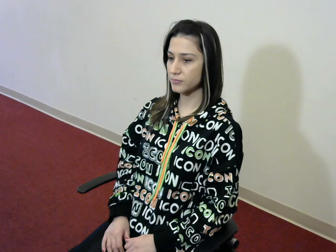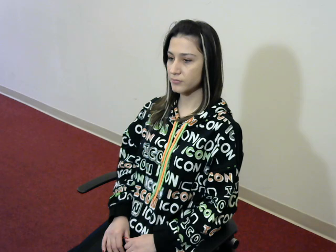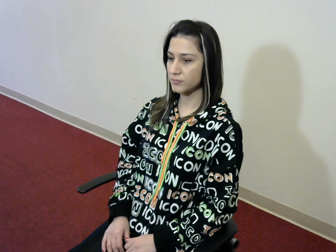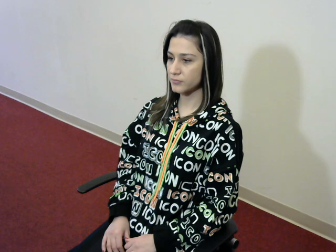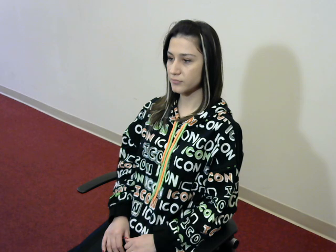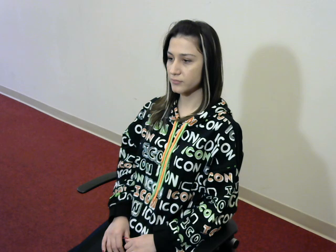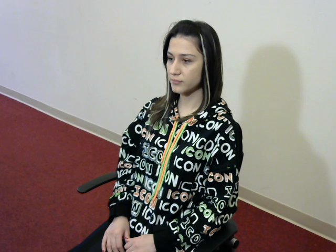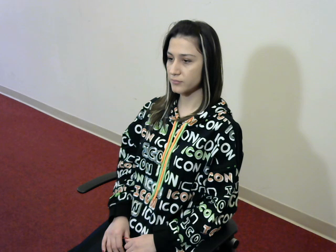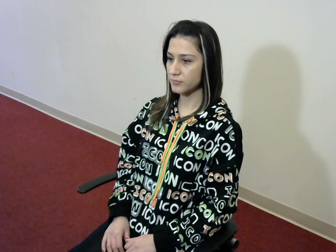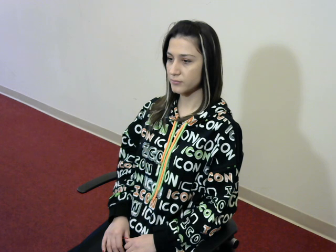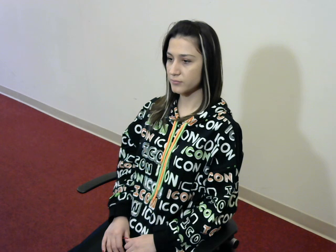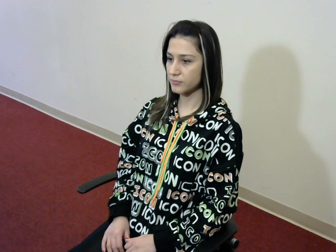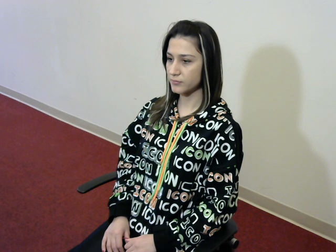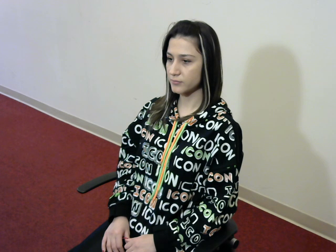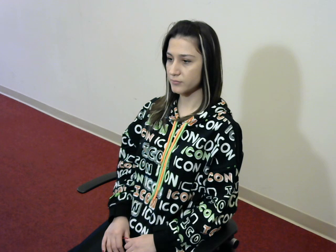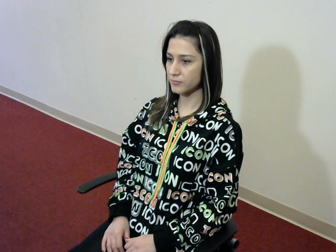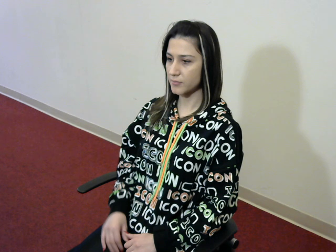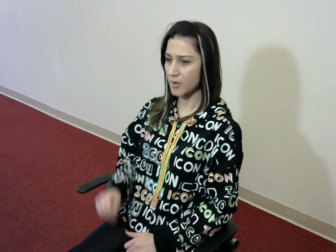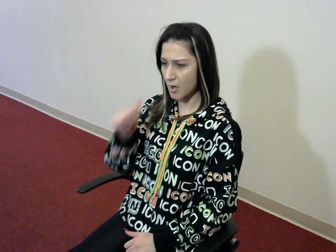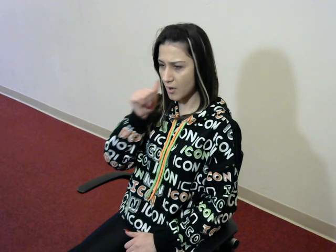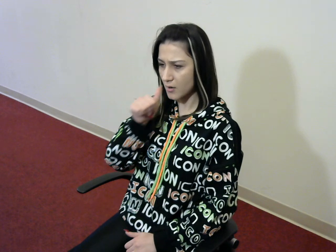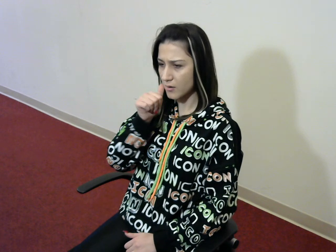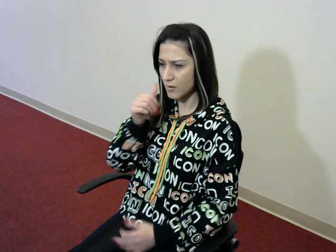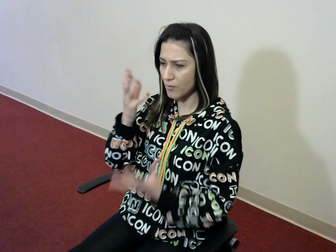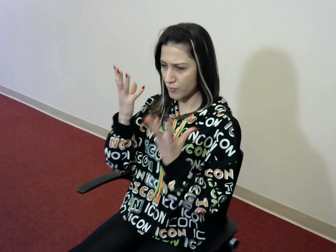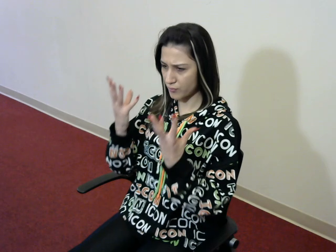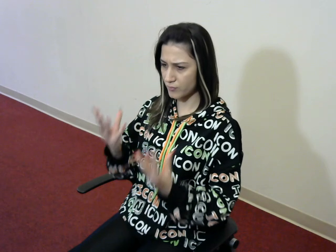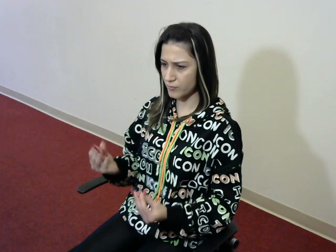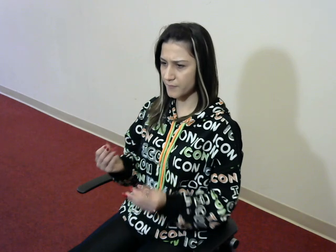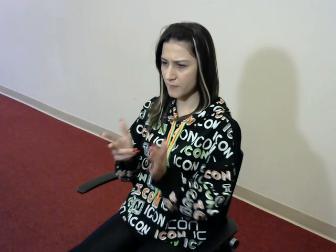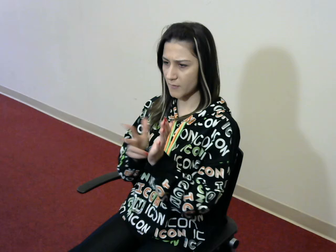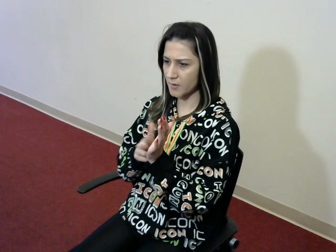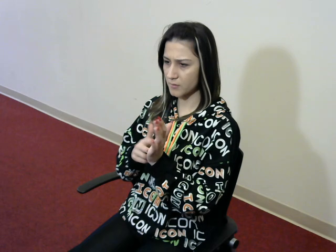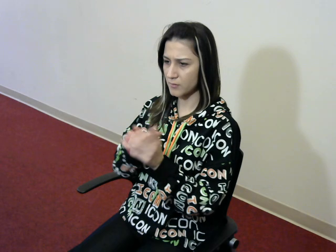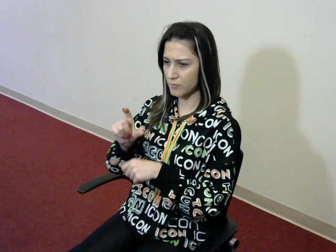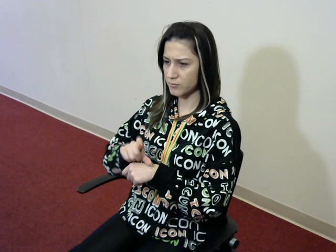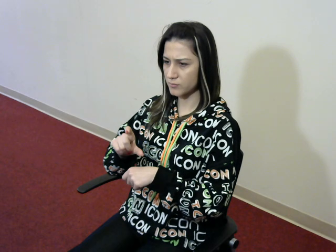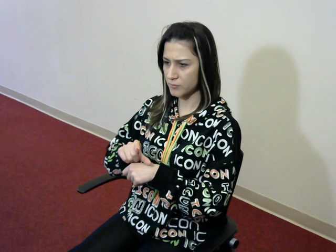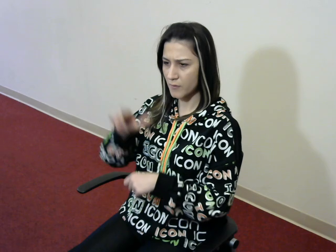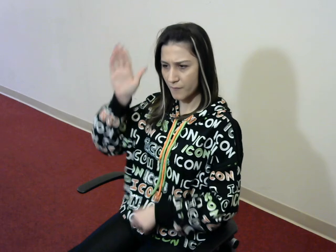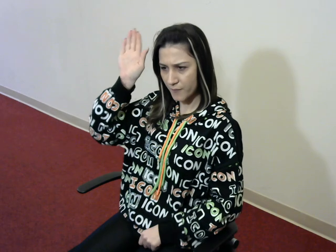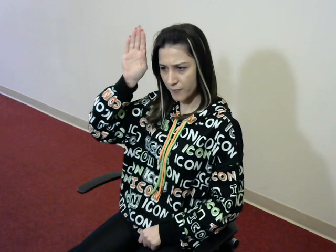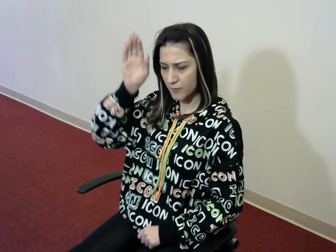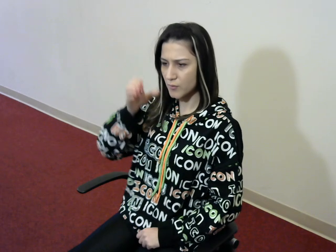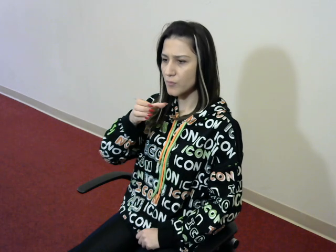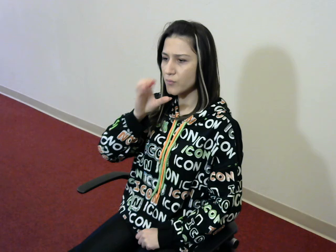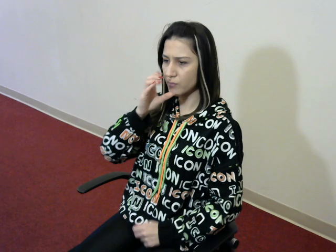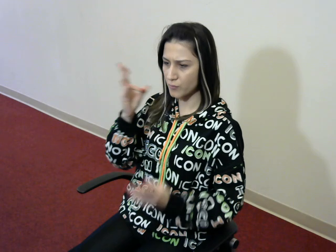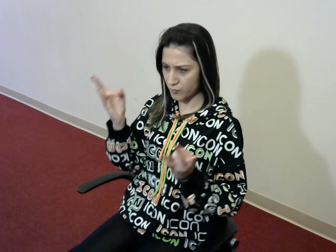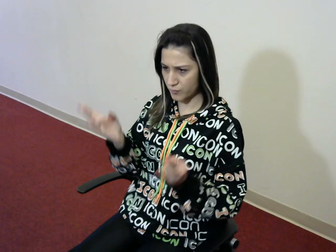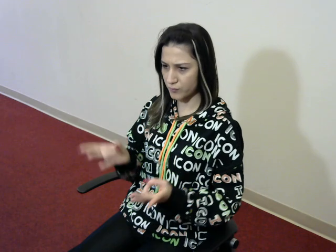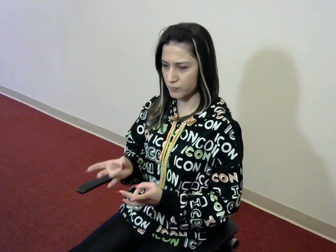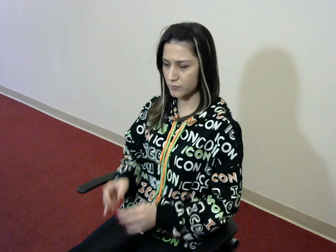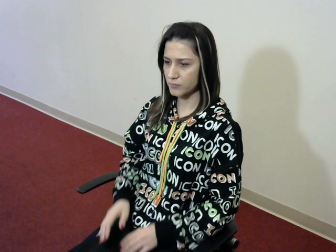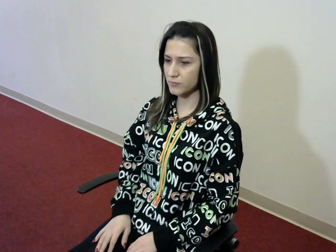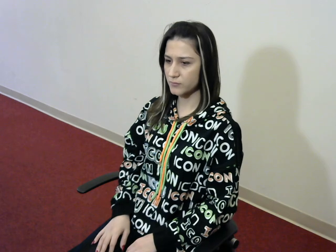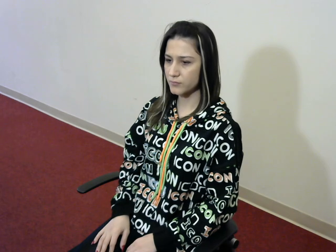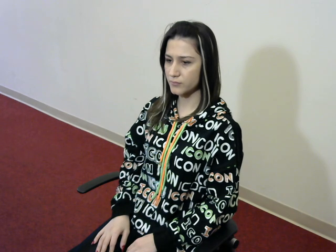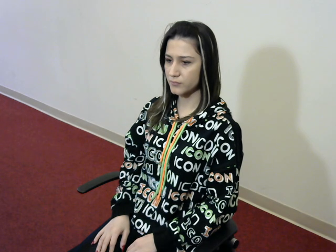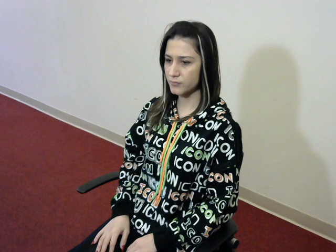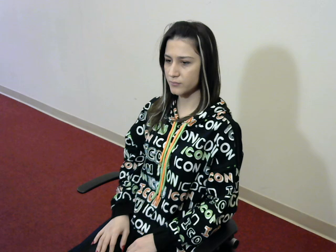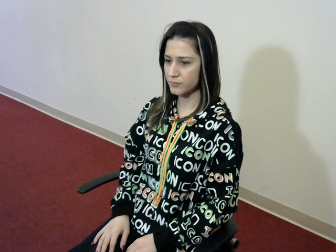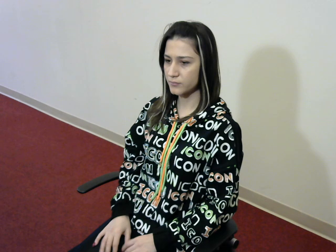Hər gün 8 stəkan su içmək lazımdır